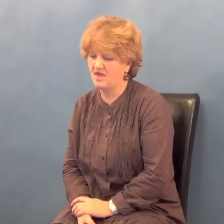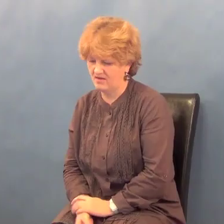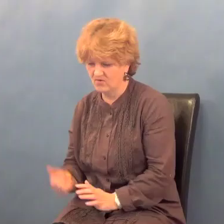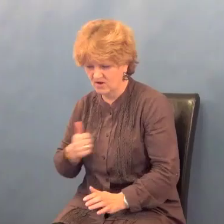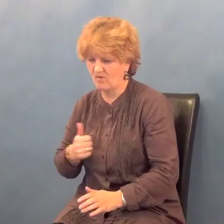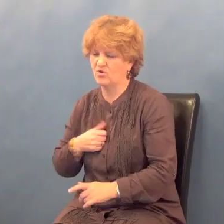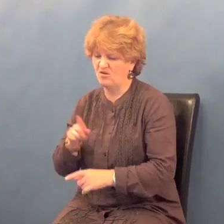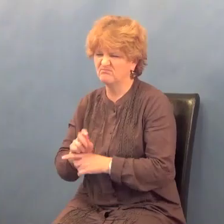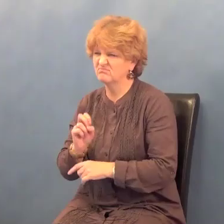Też autobus i tramwaj.